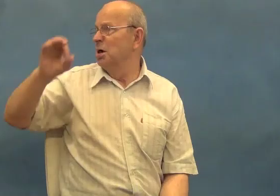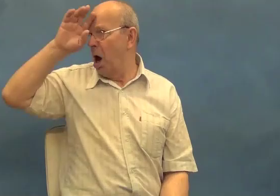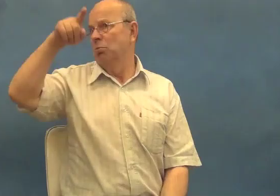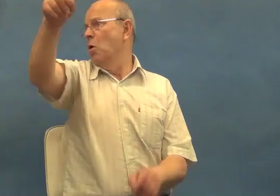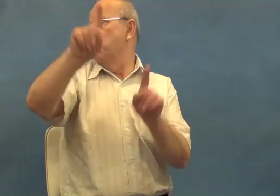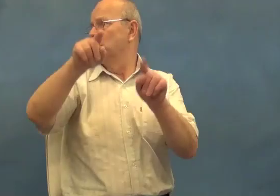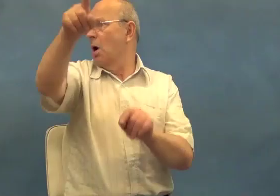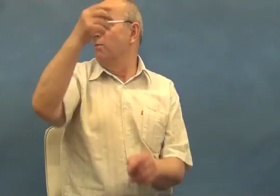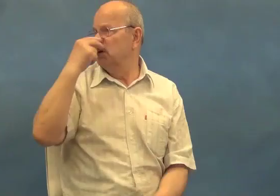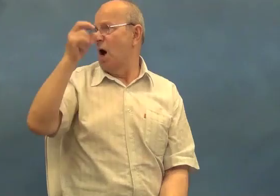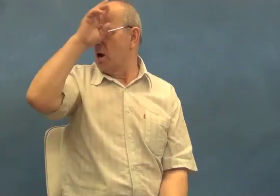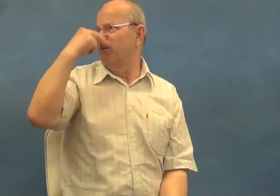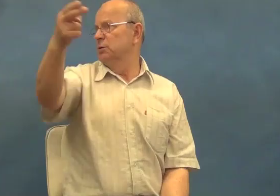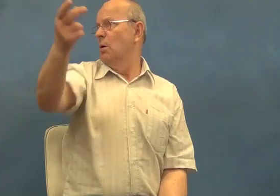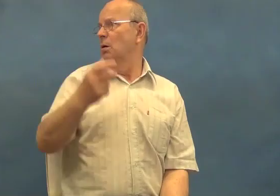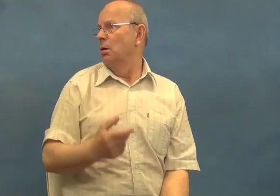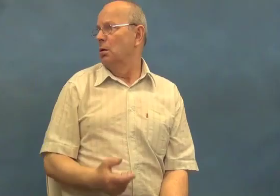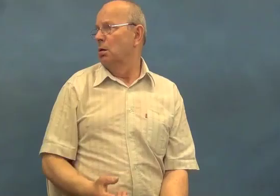Widziałem tam rano tłumacza.